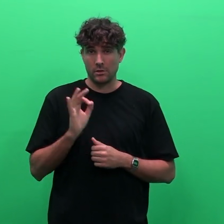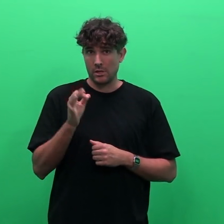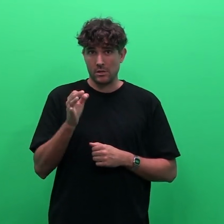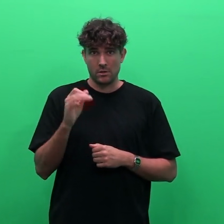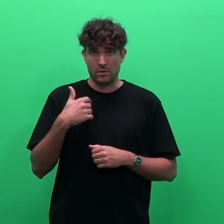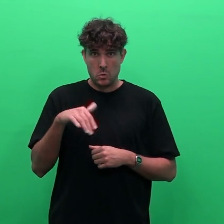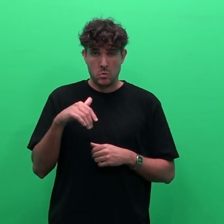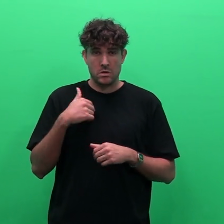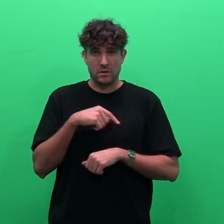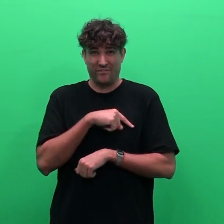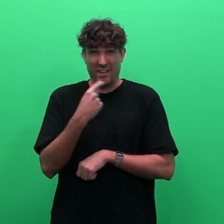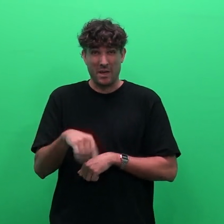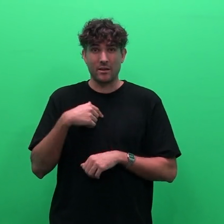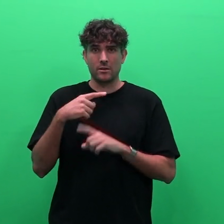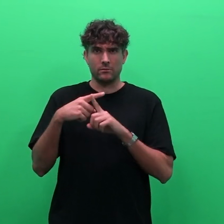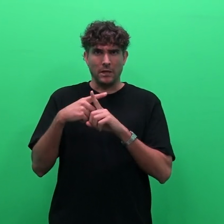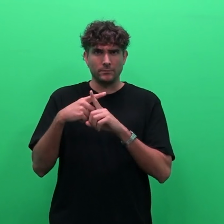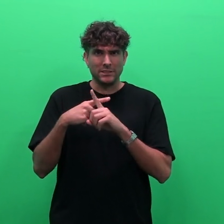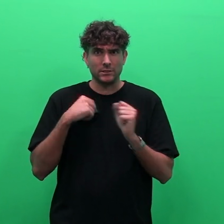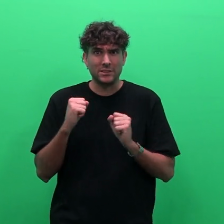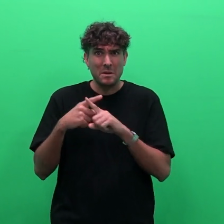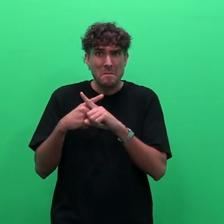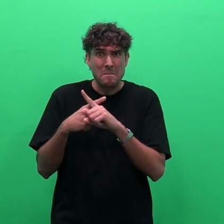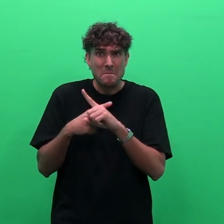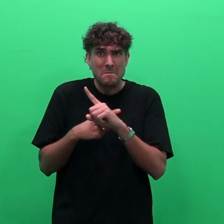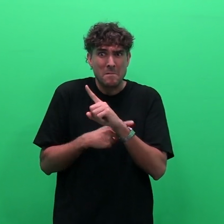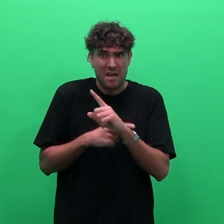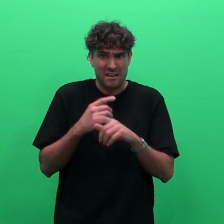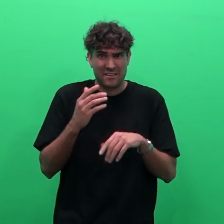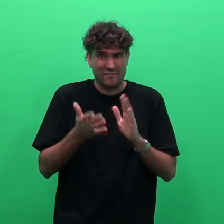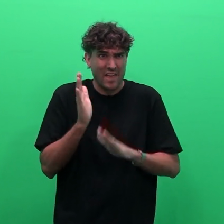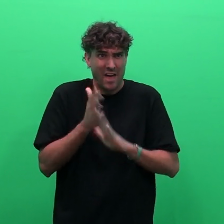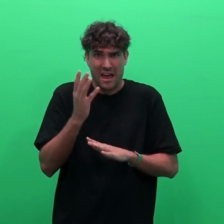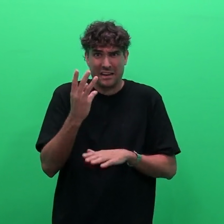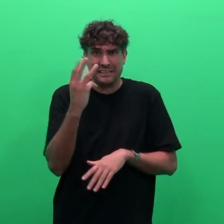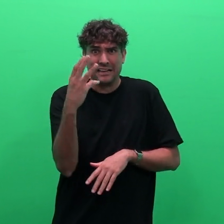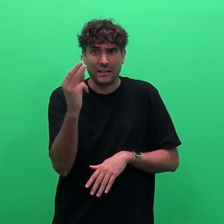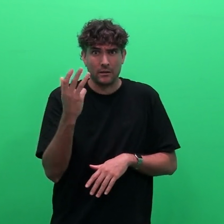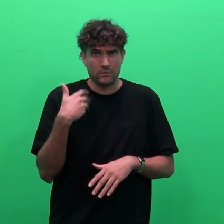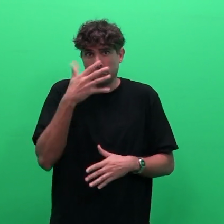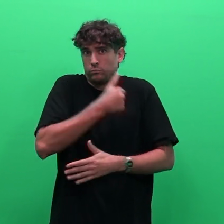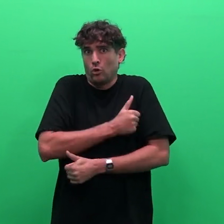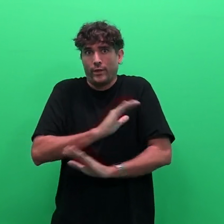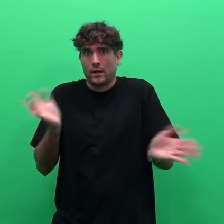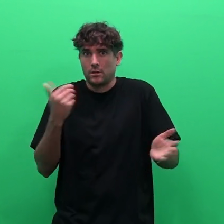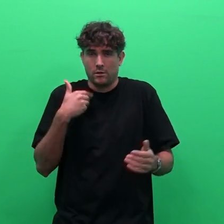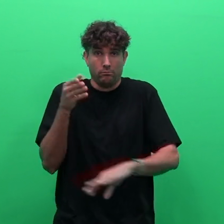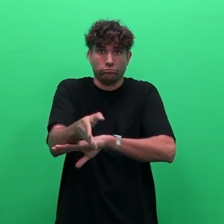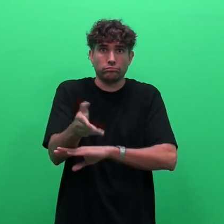Sí, la febre ha anat baixant i cada vegada tenia més fred, la temperatura ha baixat gairebé fins a trenta graus, això no podia ser i per això he vingut.